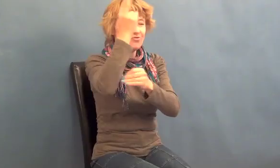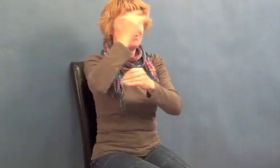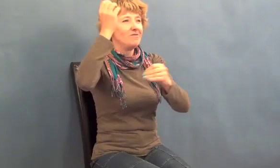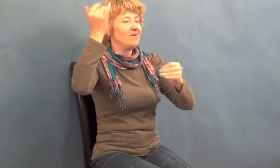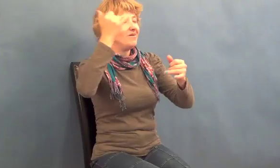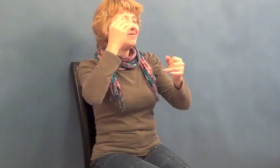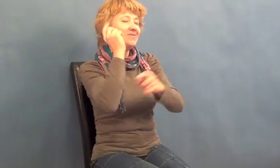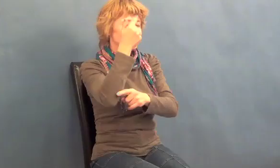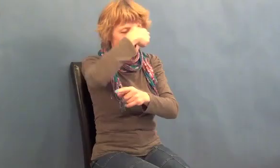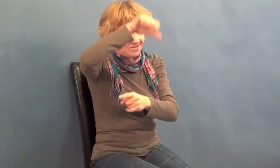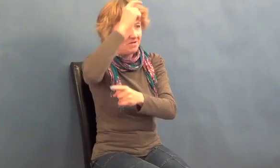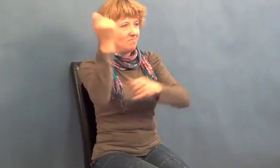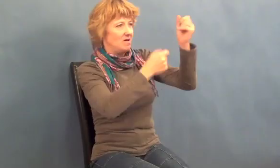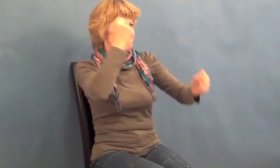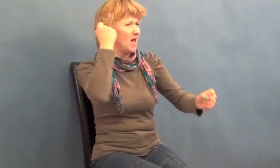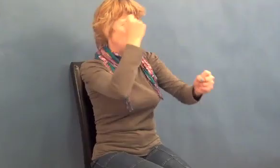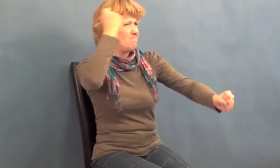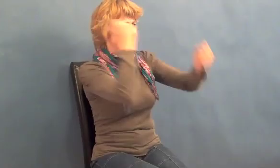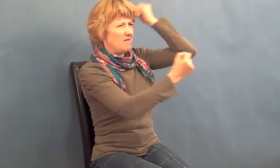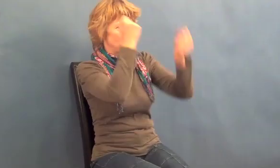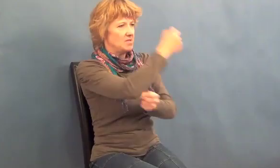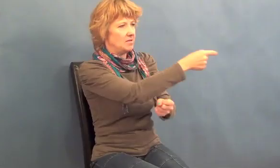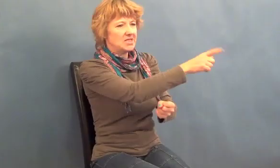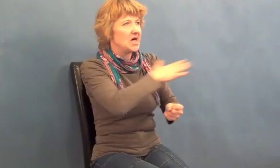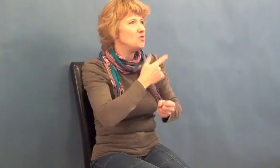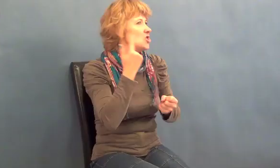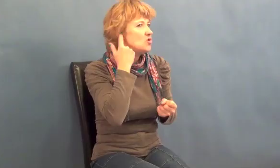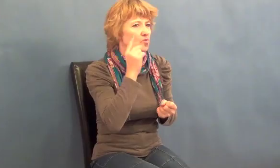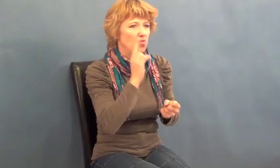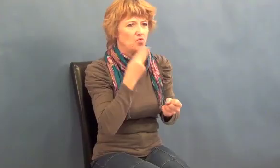"Strażacy walili w drzwi, a ty nie czułeś, nie słyszałeś, jesteś głuchy."